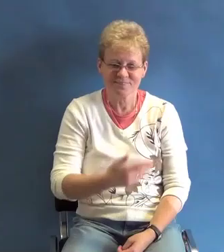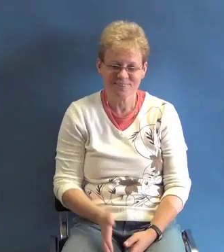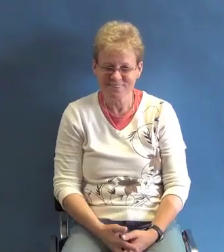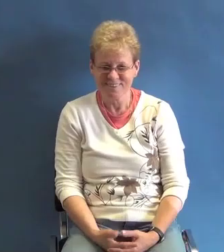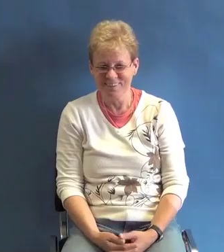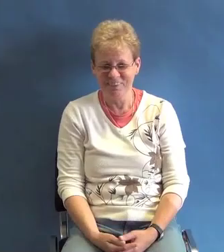Daje jakiemuś zwierzęciu.